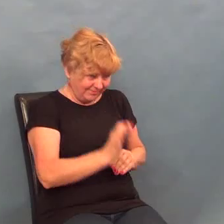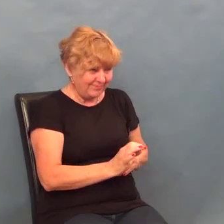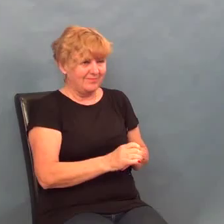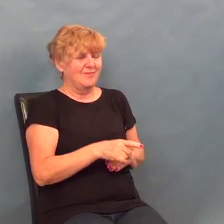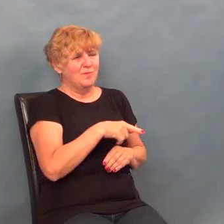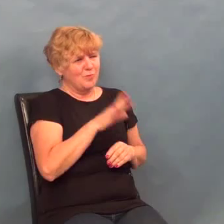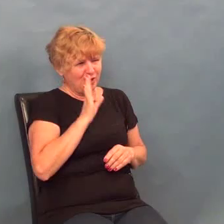Potem...